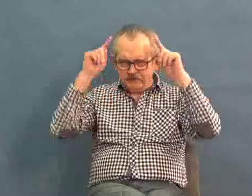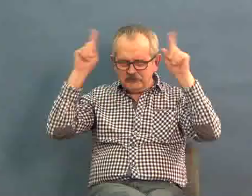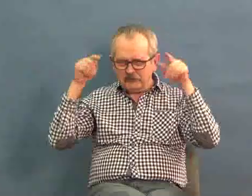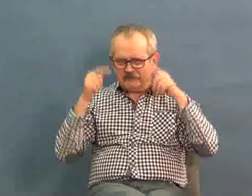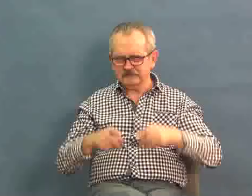Mysz.